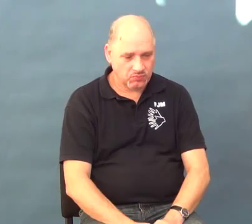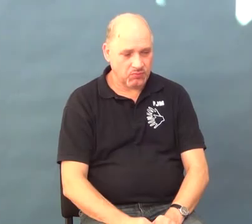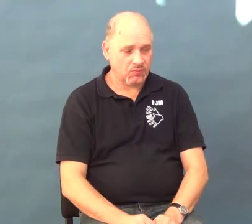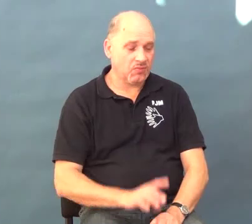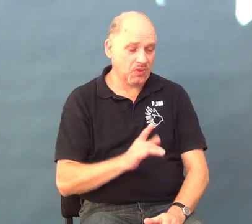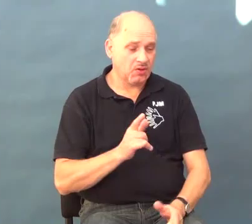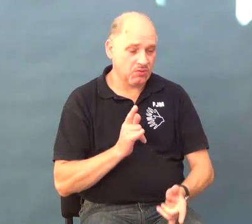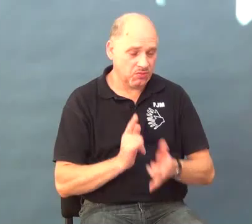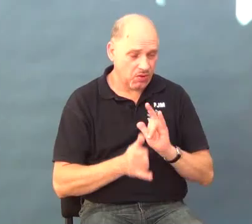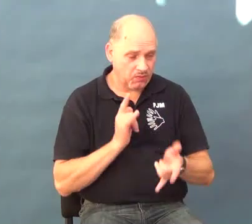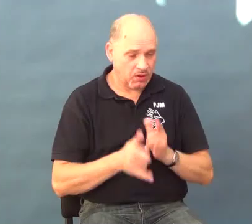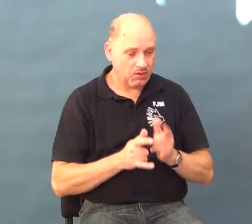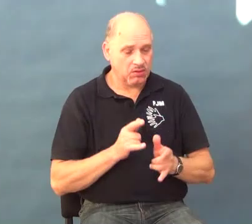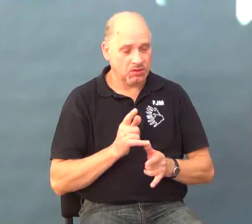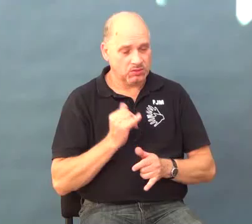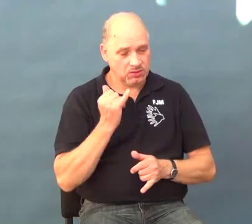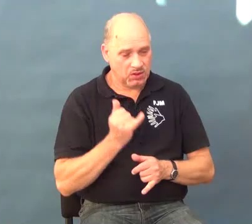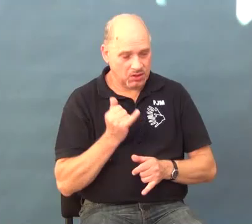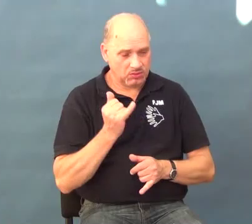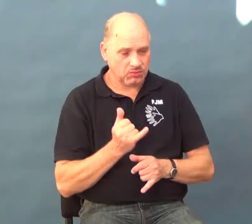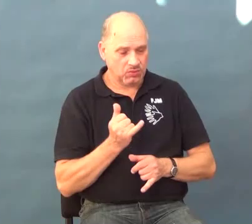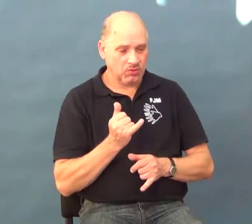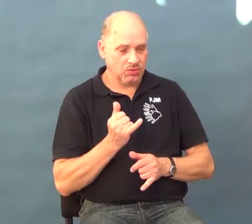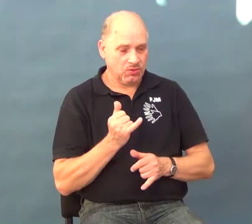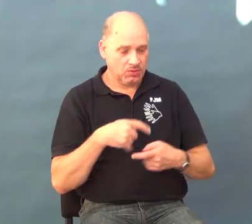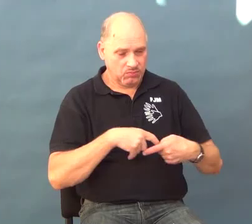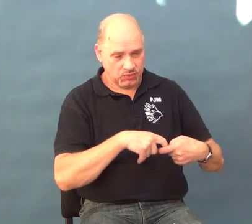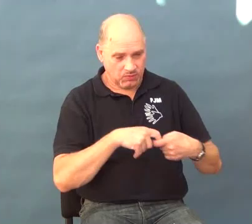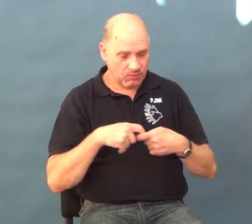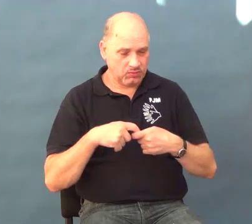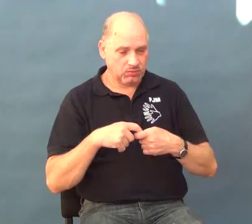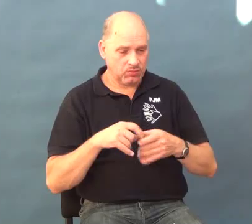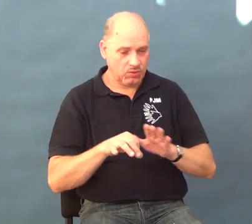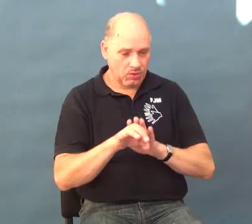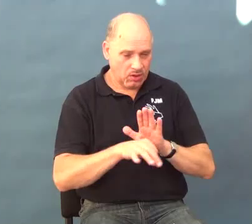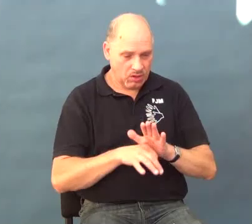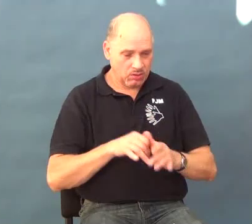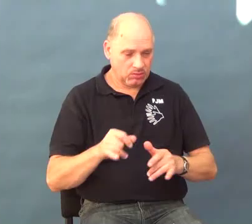Jest rower, dziecko, przyczepa i rolki.